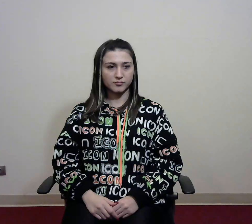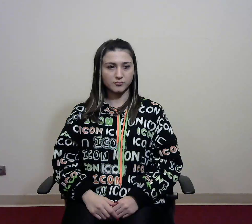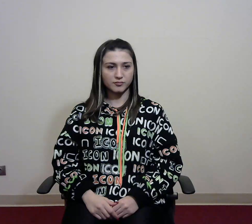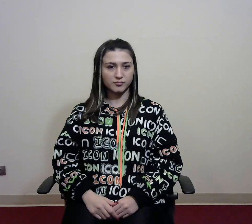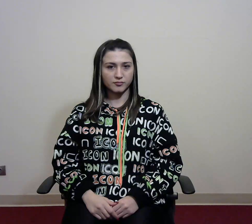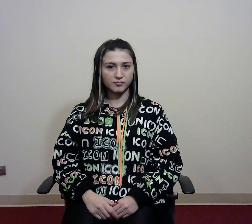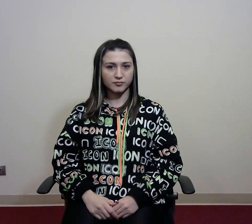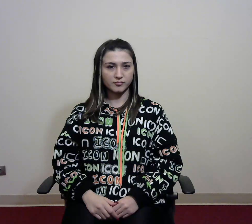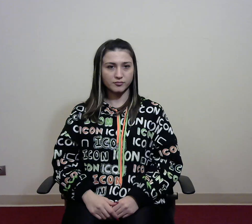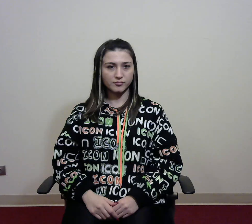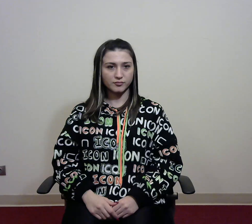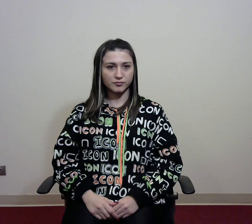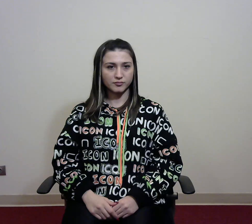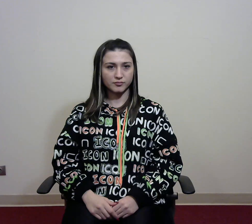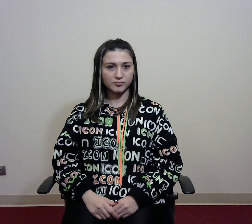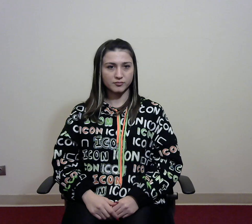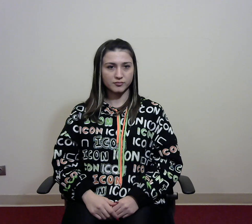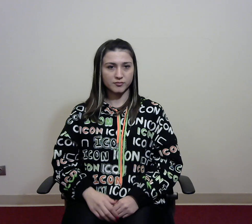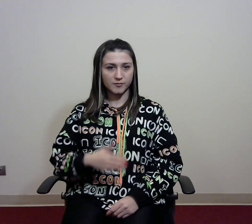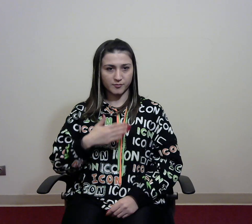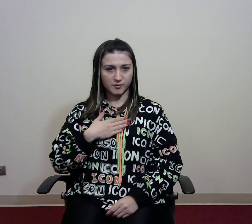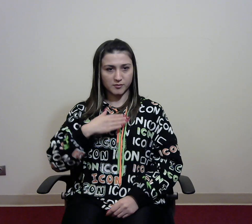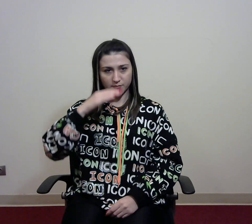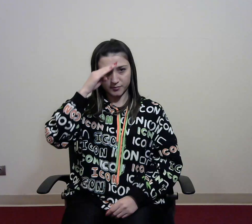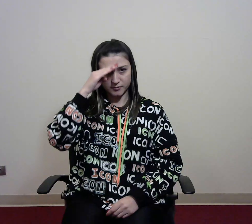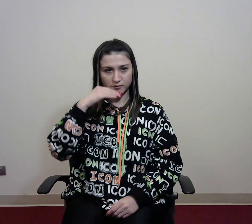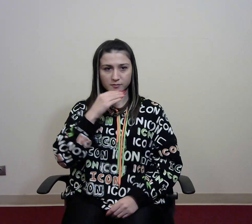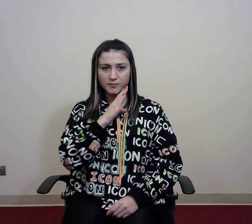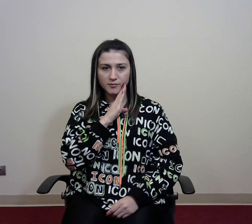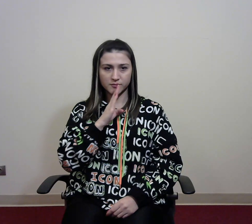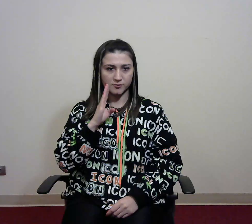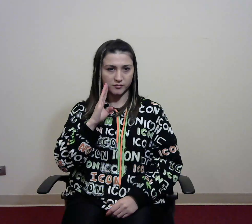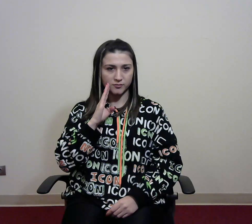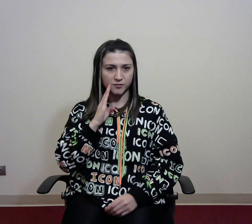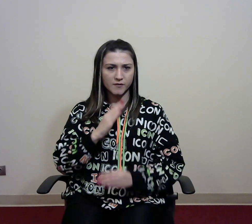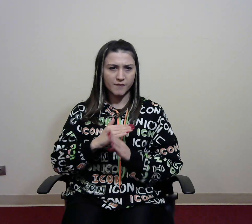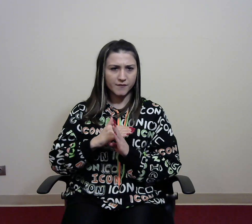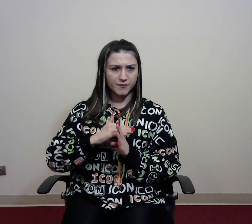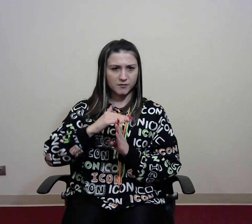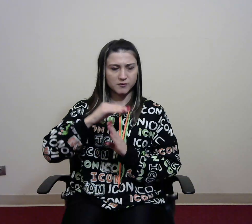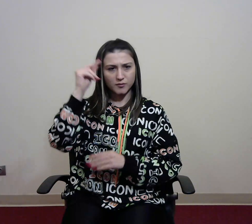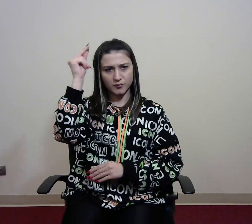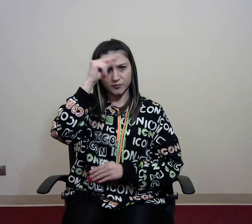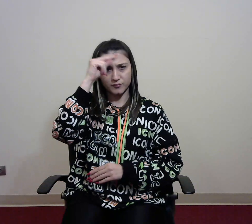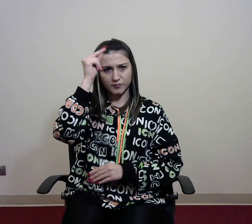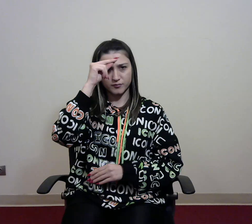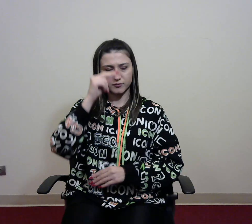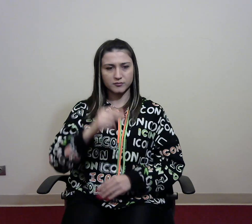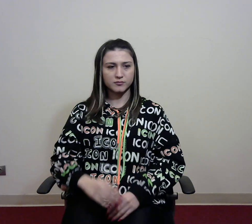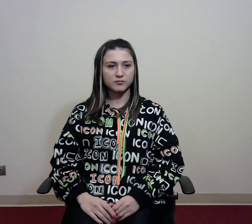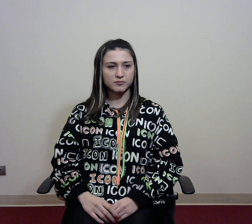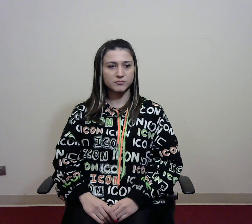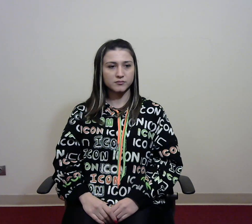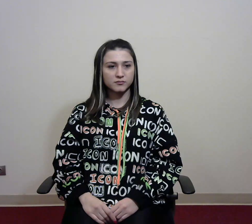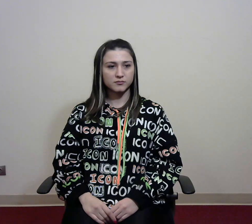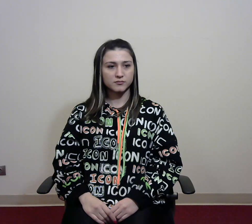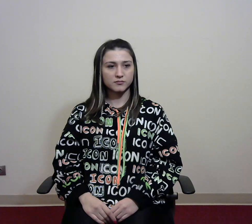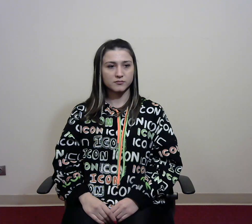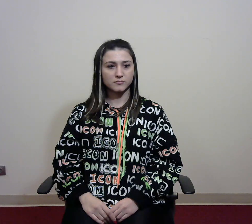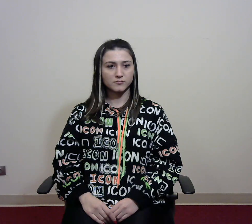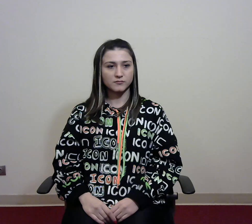Mənim valideynlərim ali təhsillidir